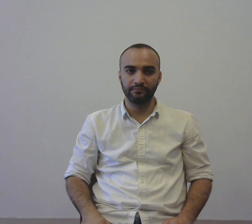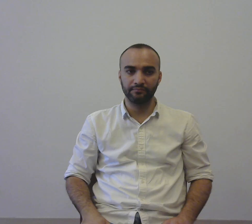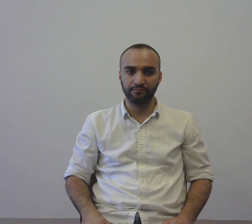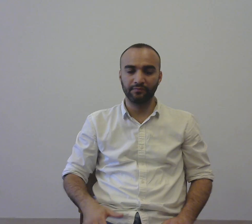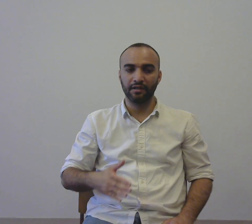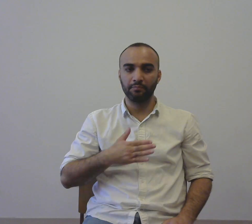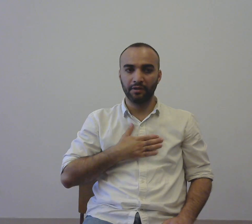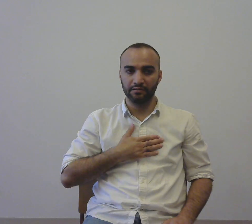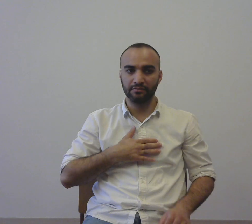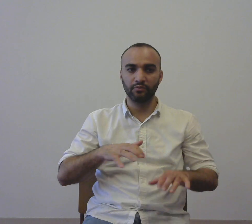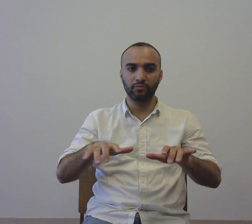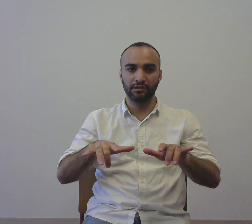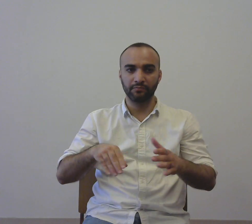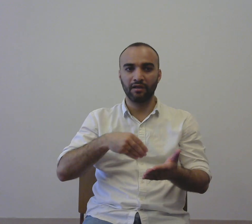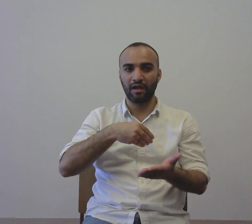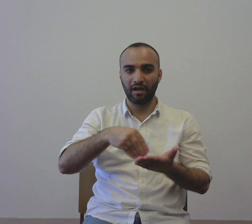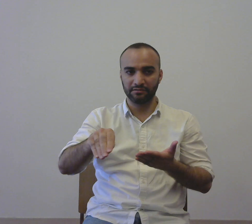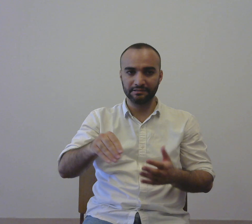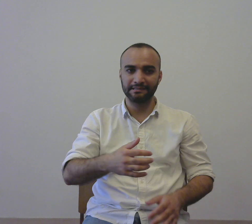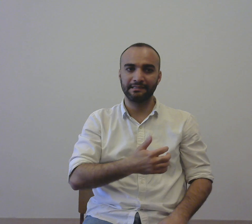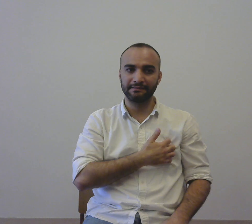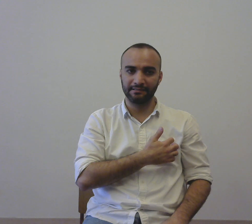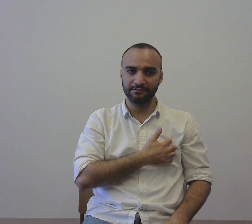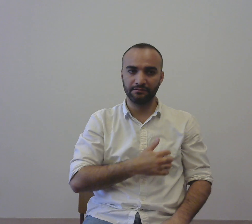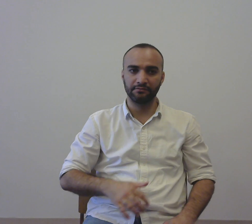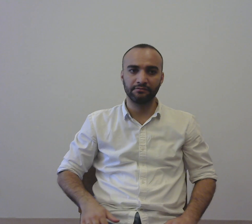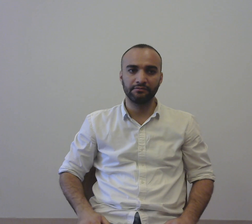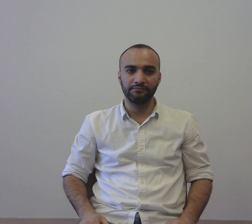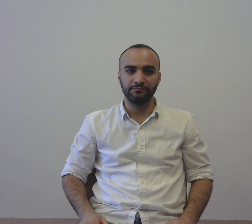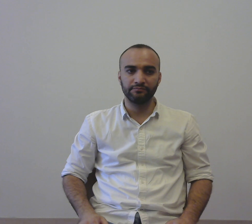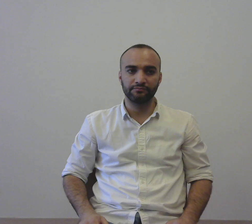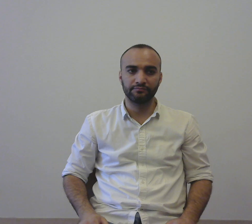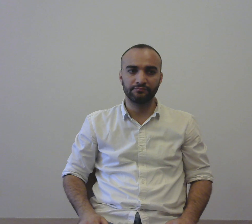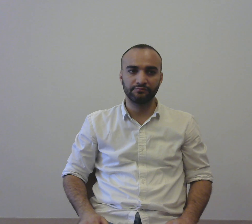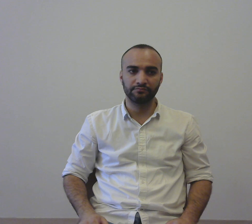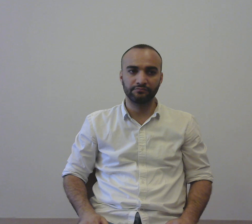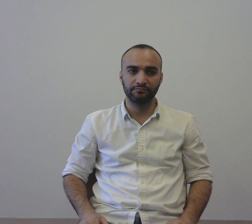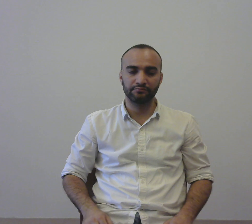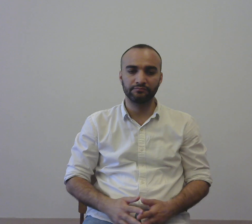Mən kompüter almaq istəyirəm